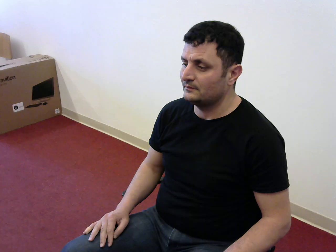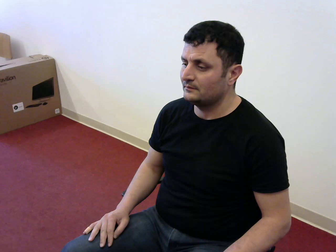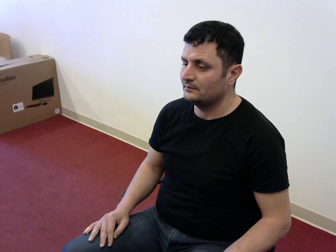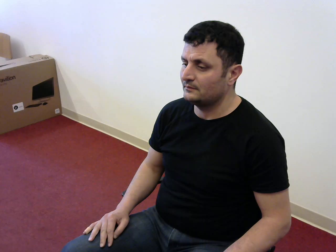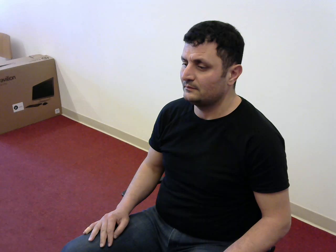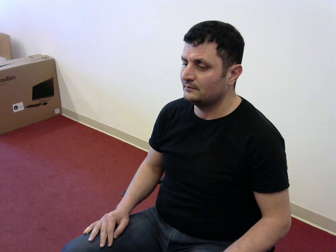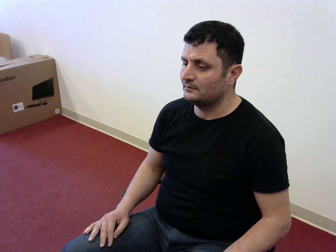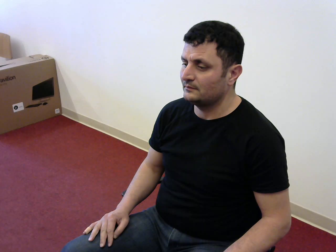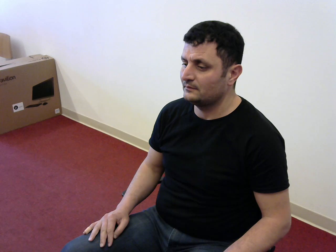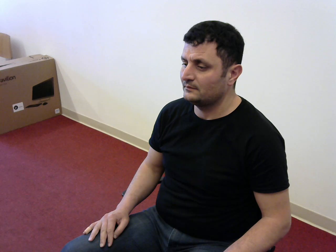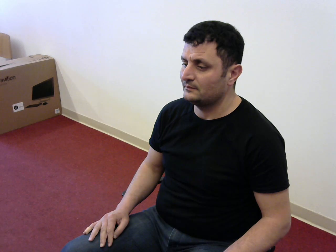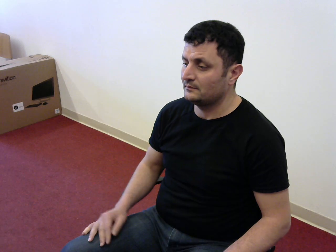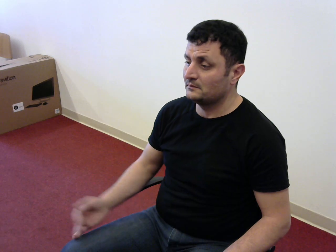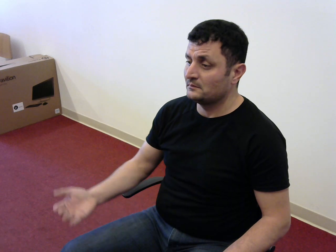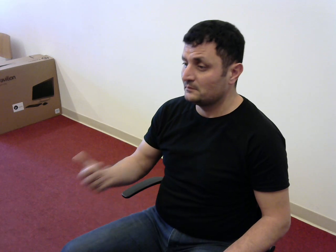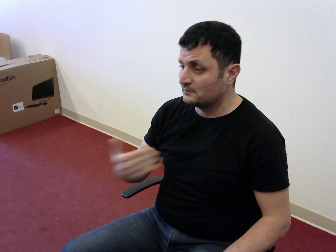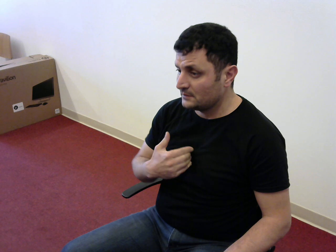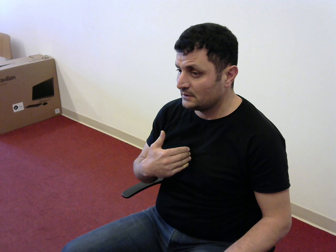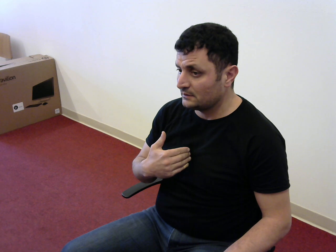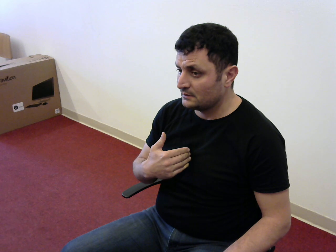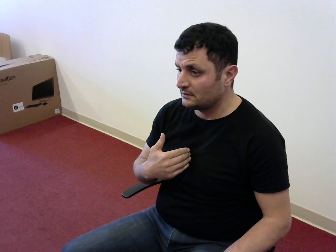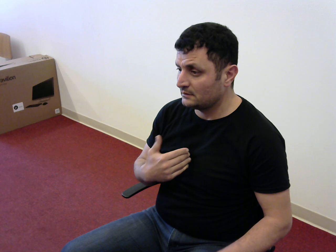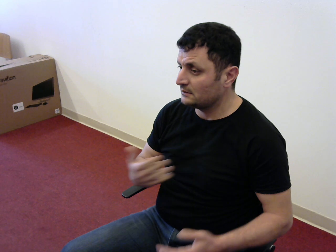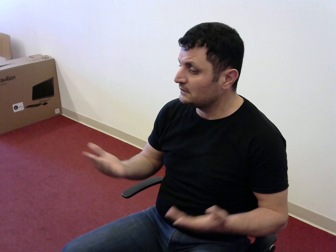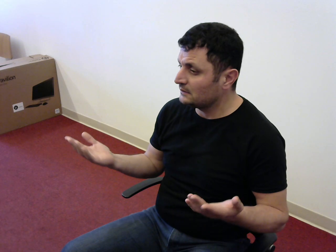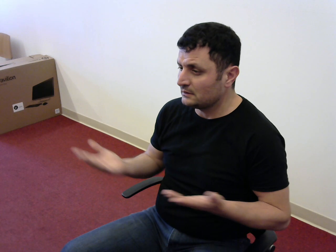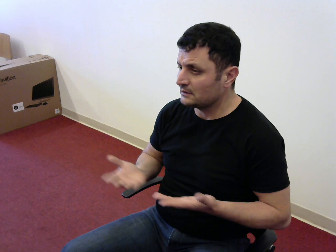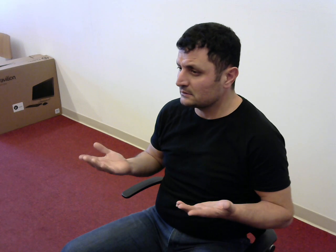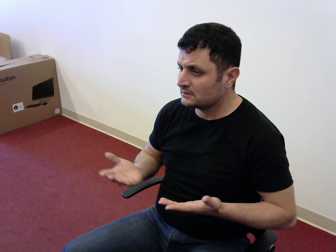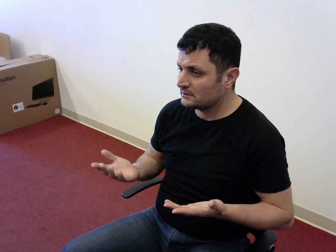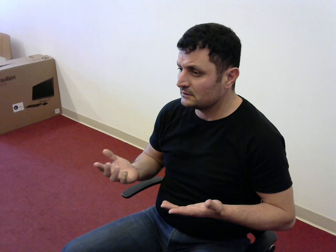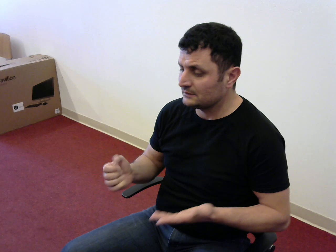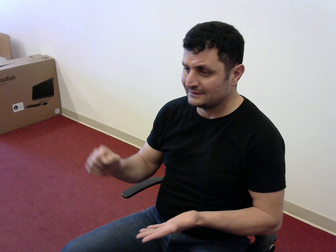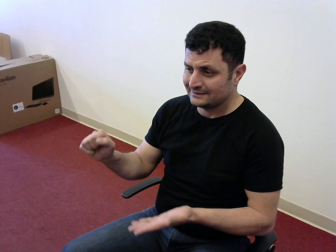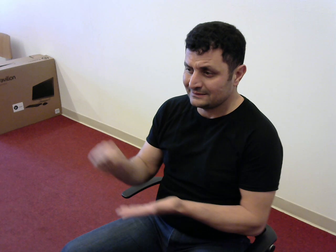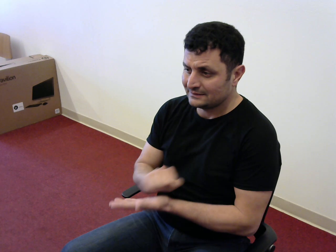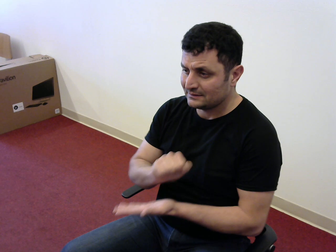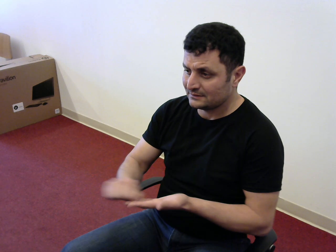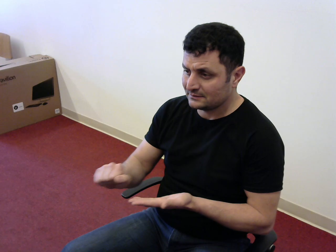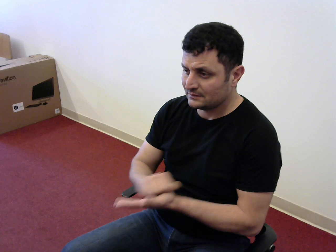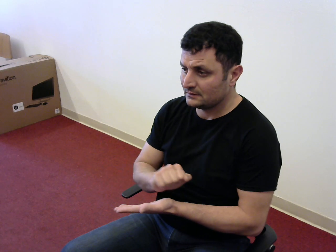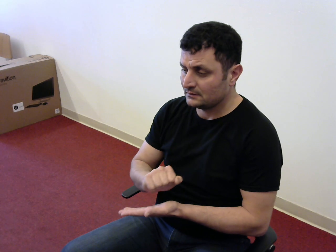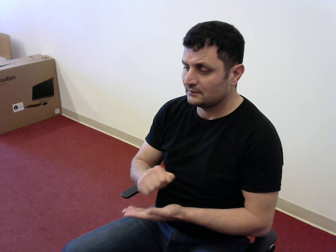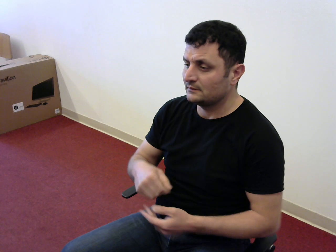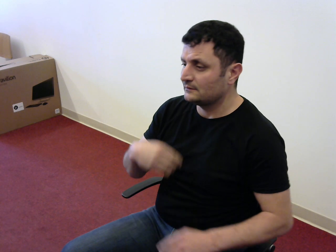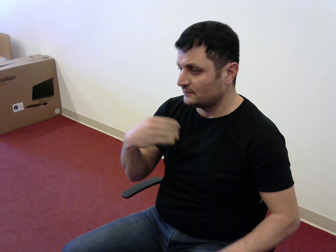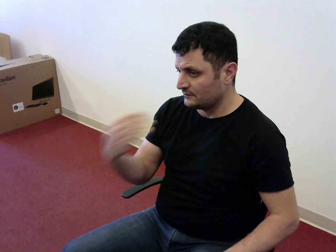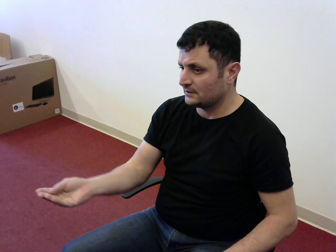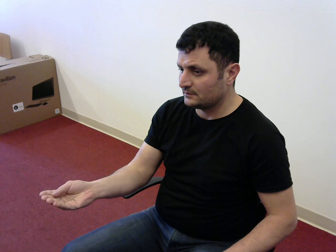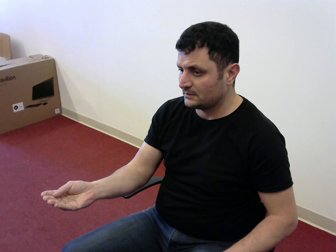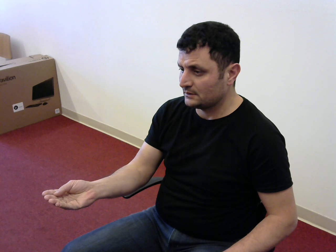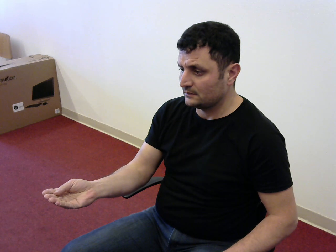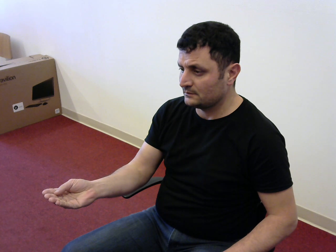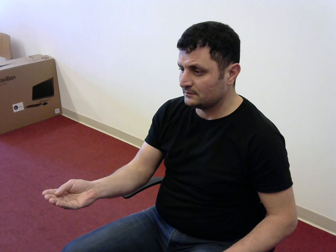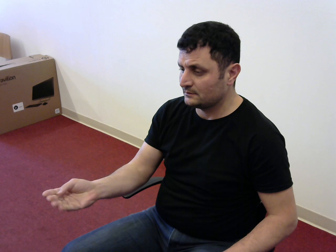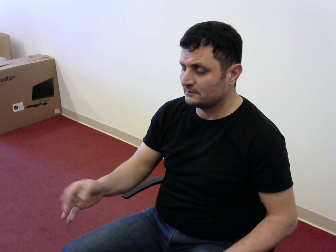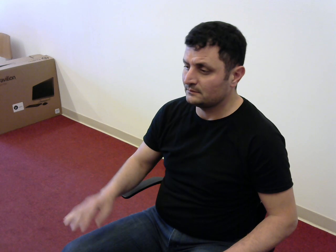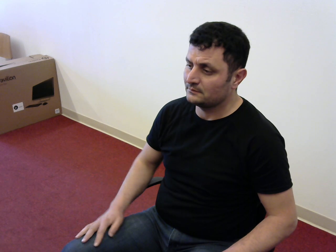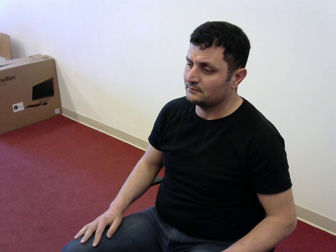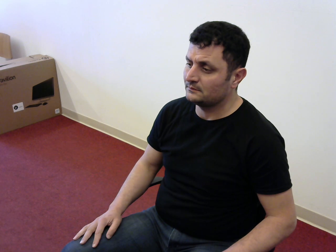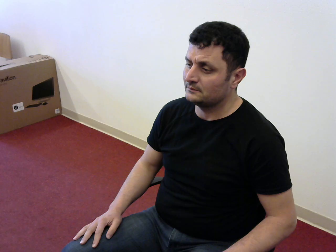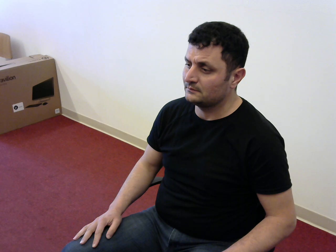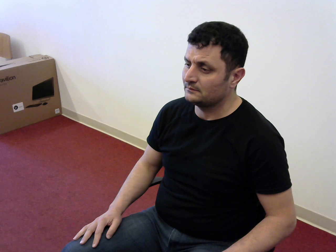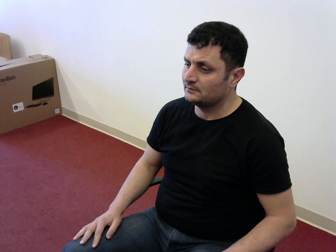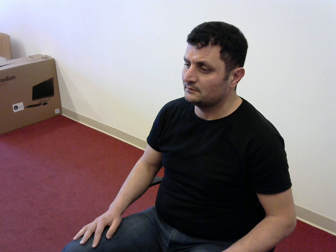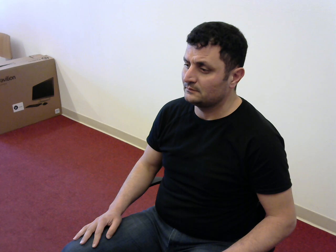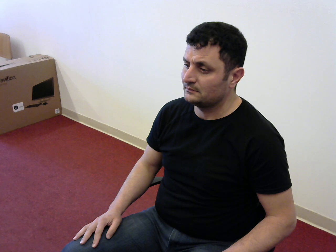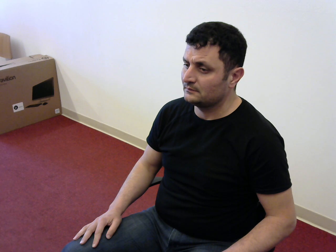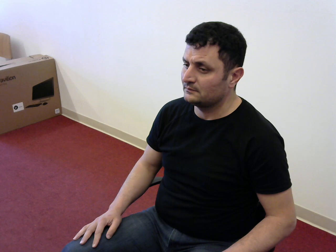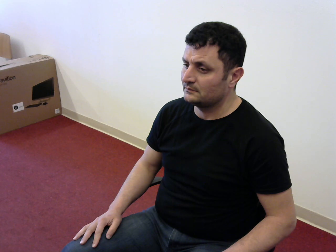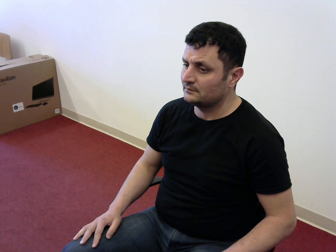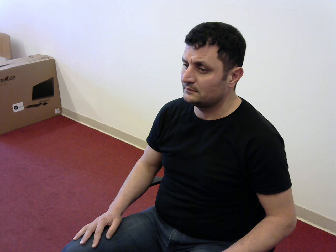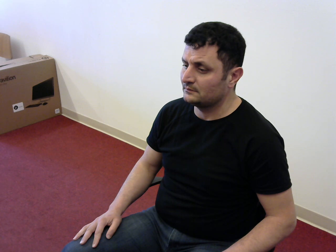Mən hansı sənədləri verməliyəm?